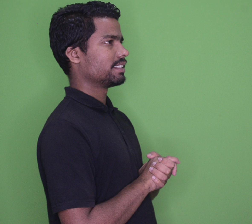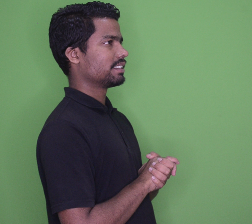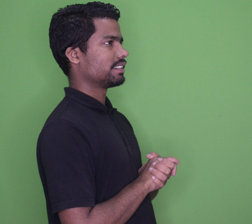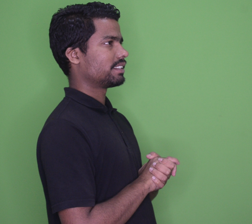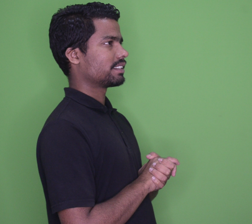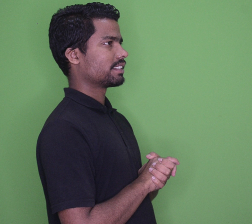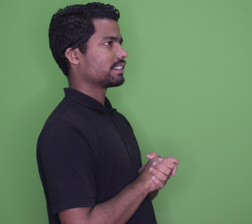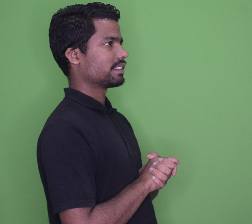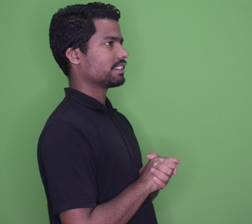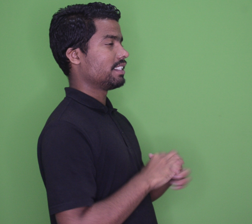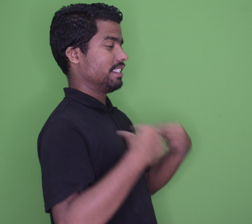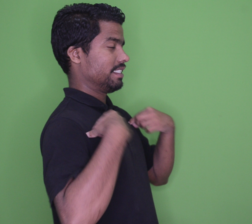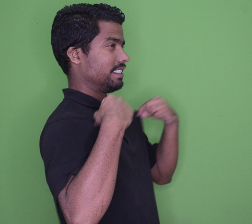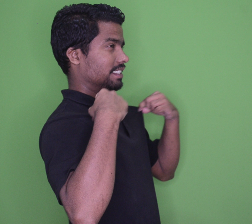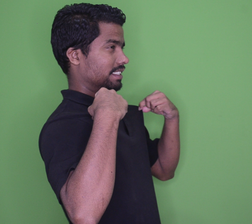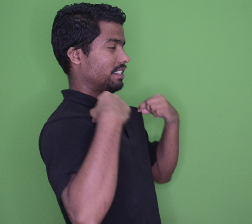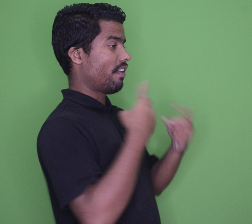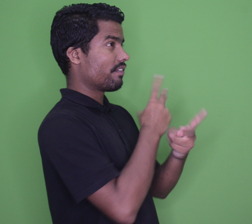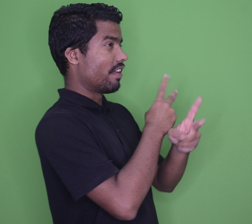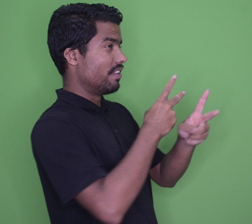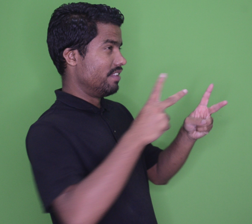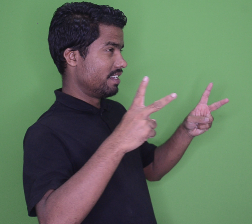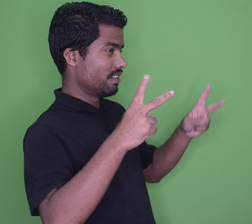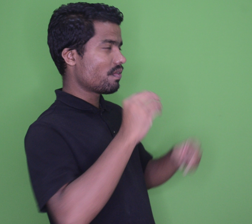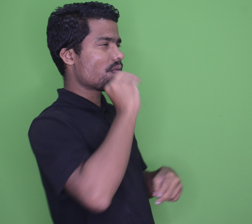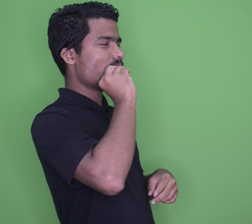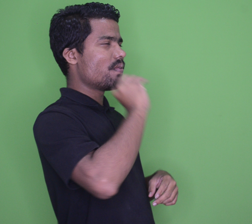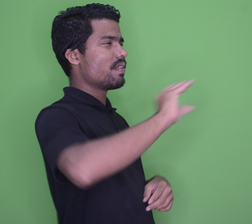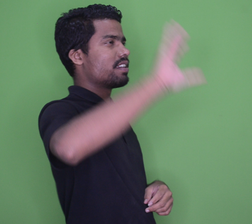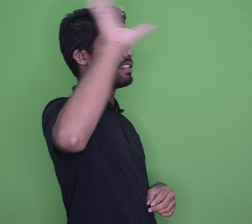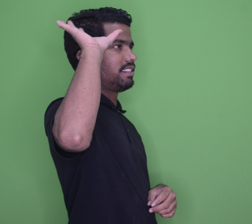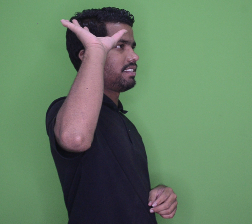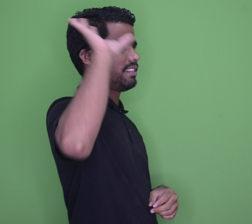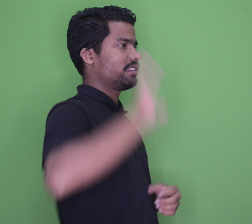clothes are old